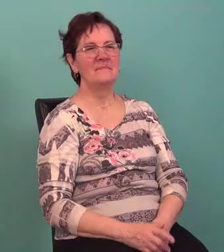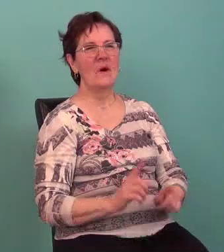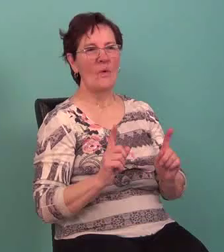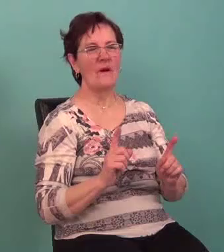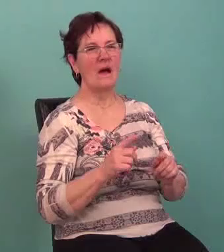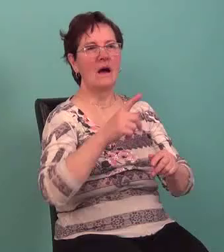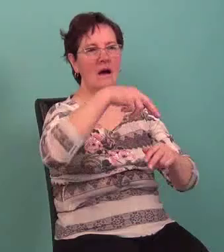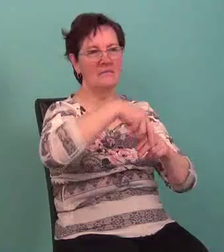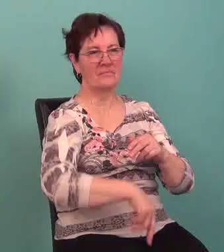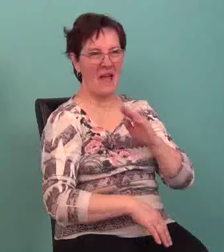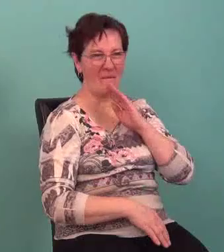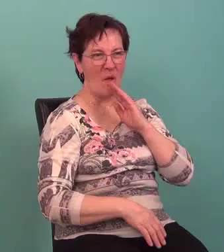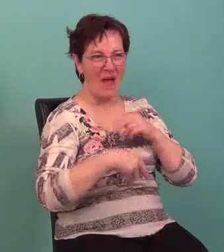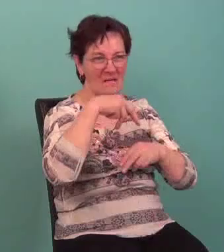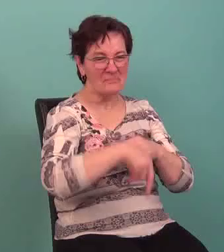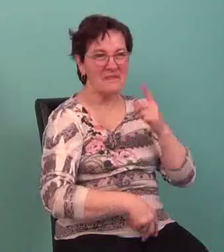Uważać na to, żeby się nie utopić, to chyba o to chodzi.